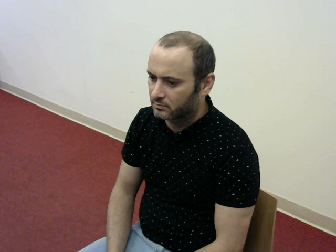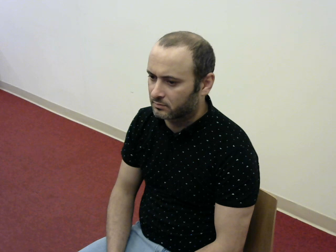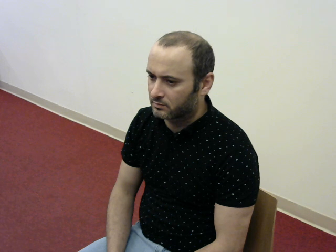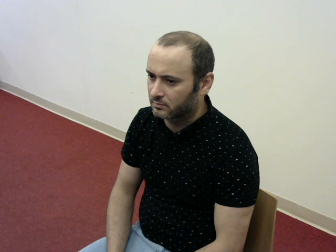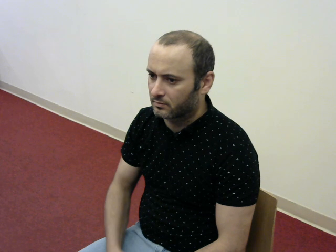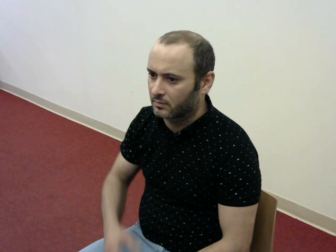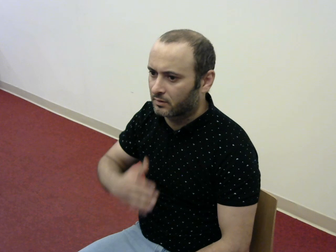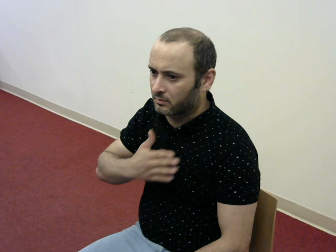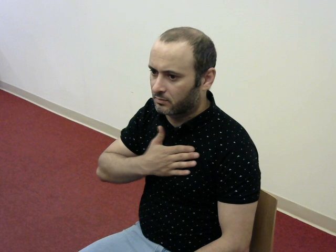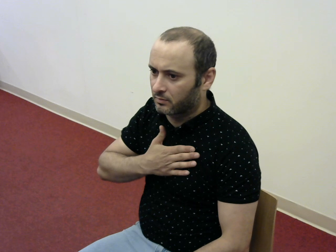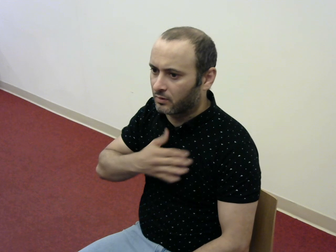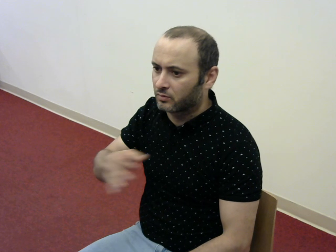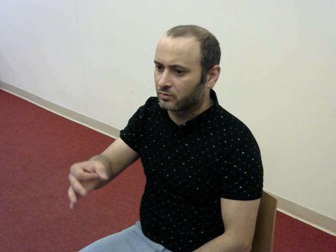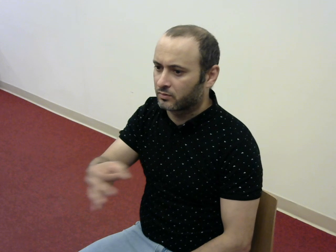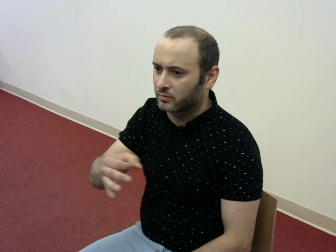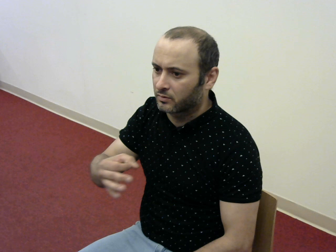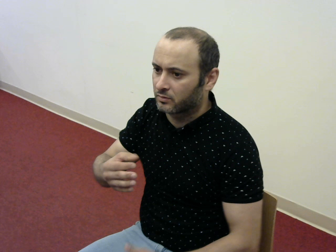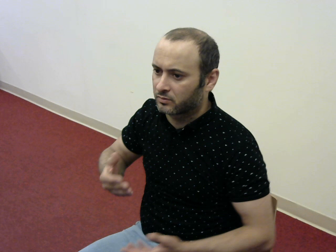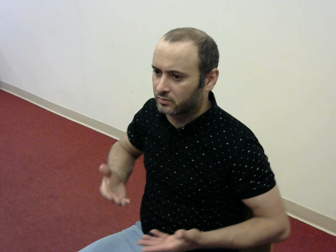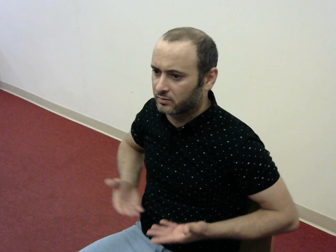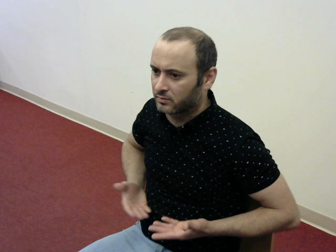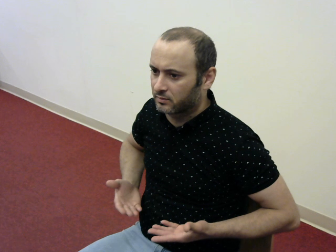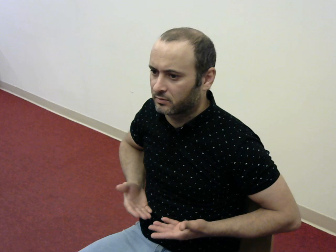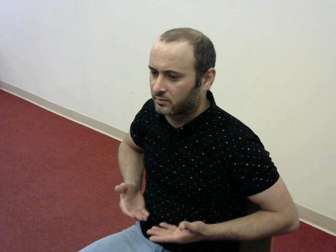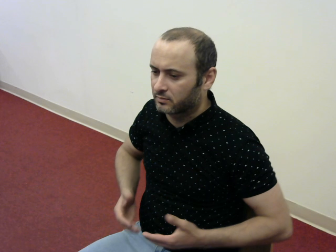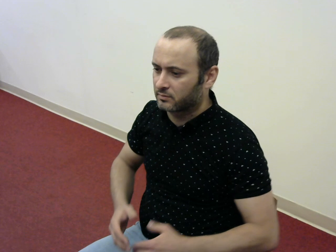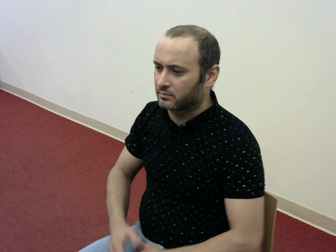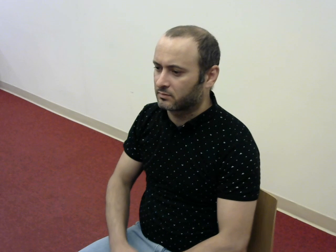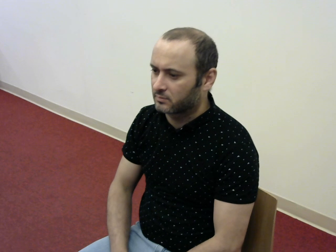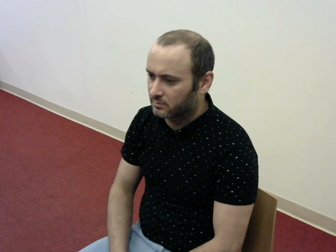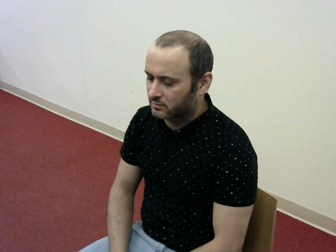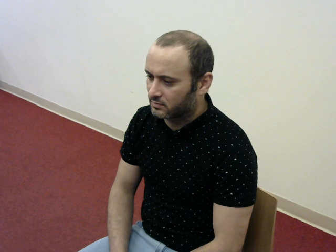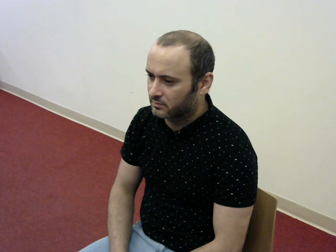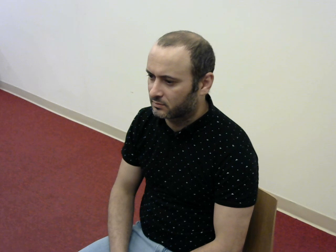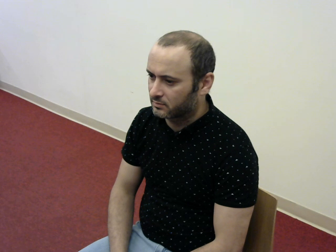Mən rayonda yaşayıram